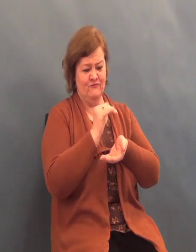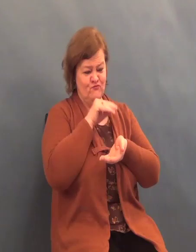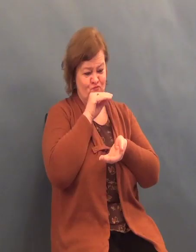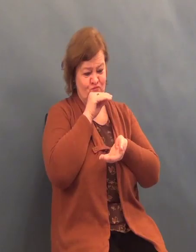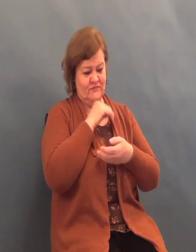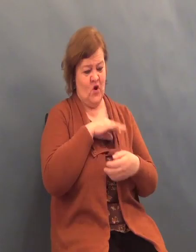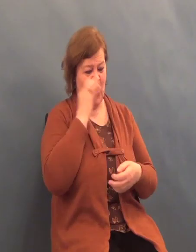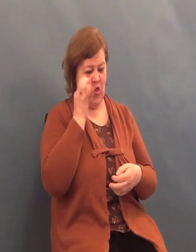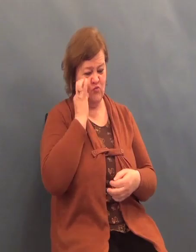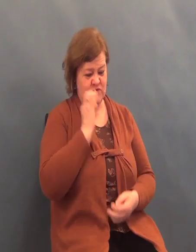Kot.